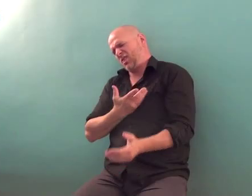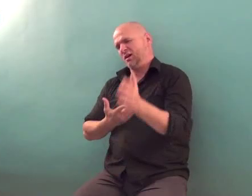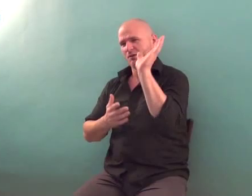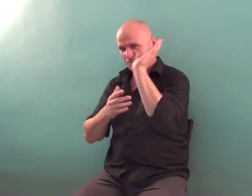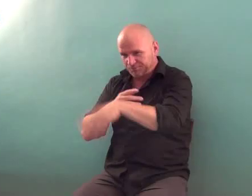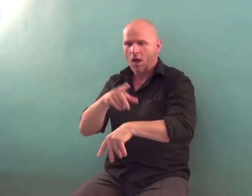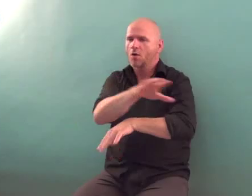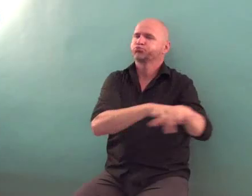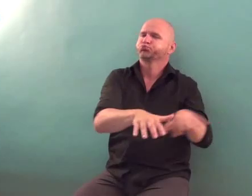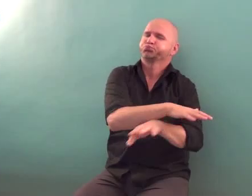Tam nadal imprezują.